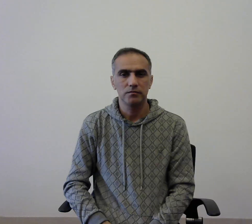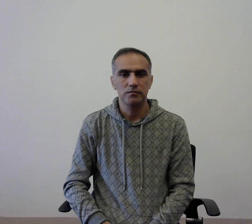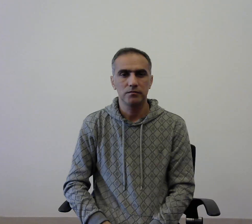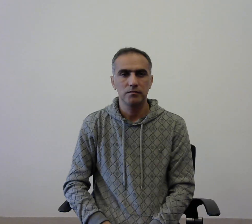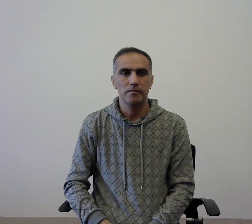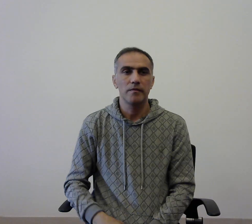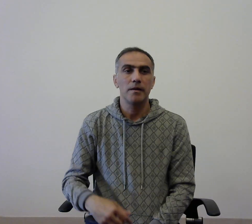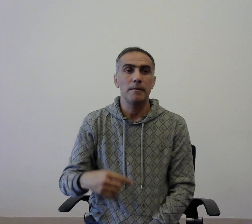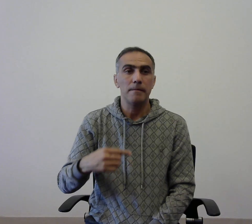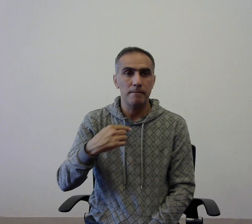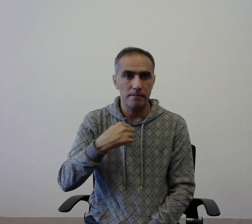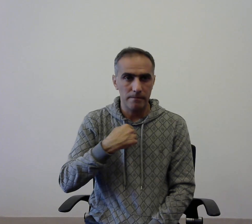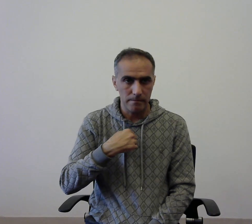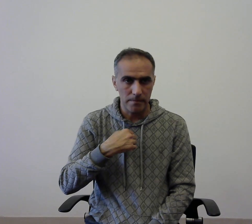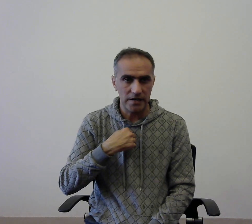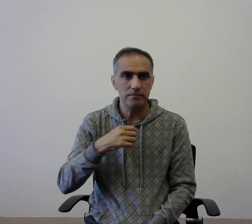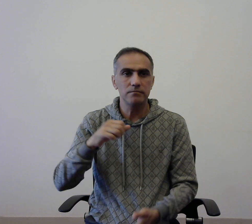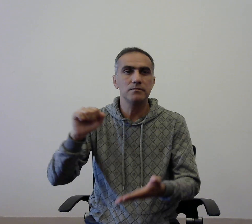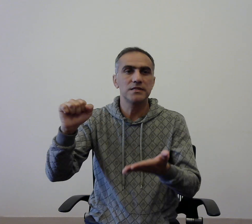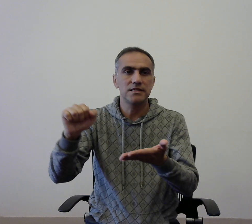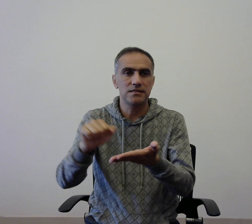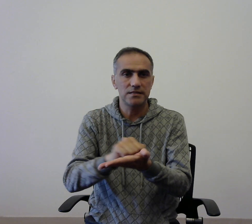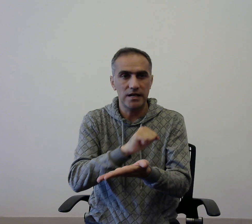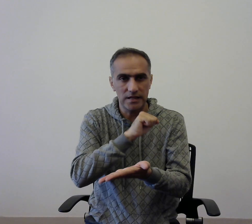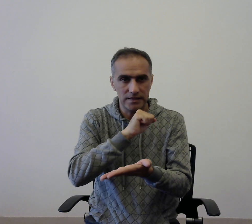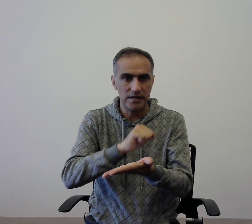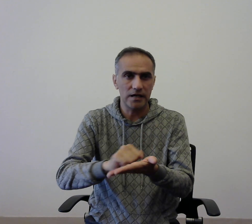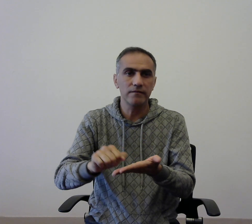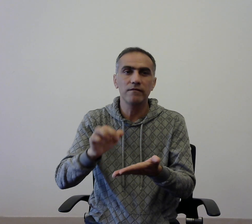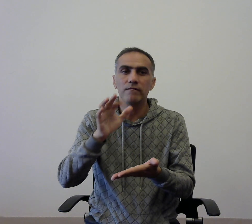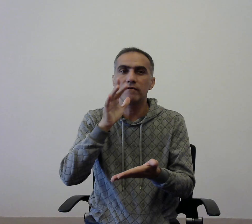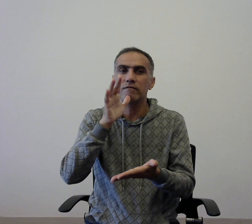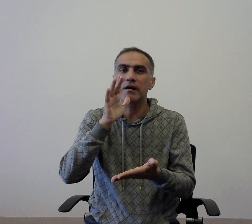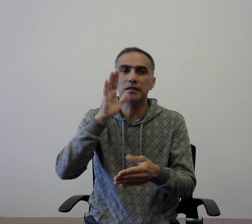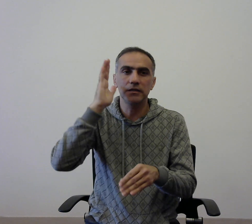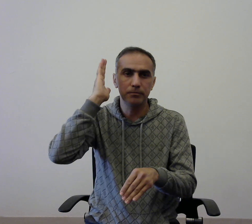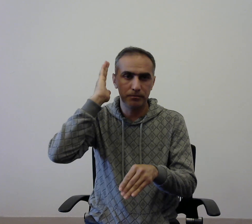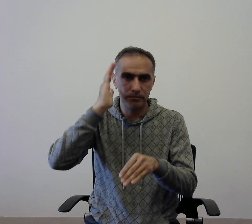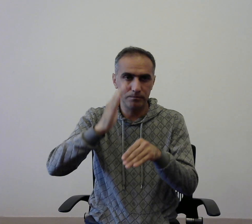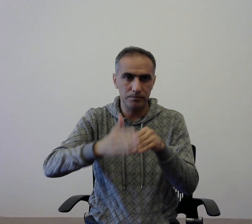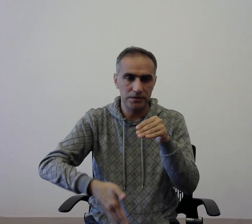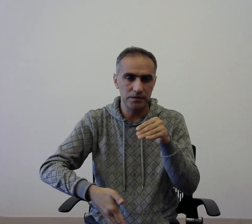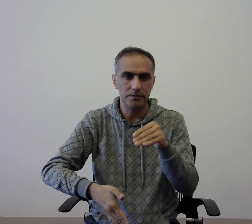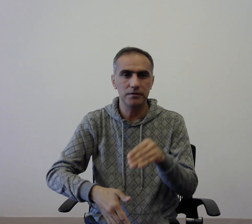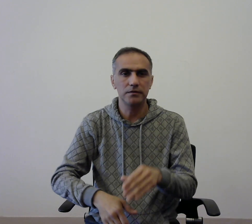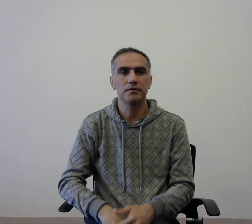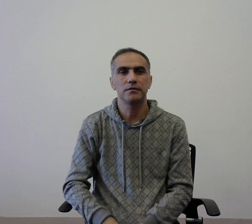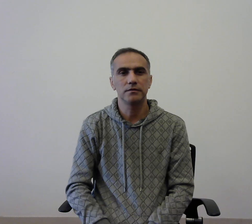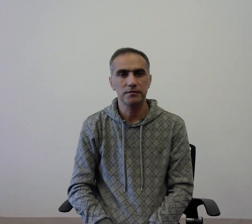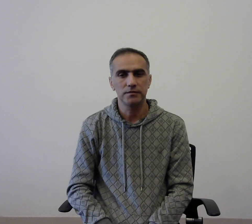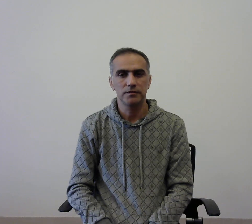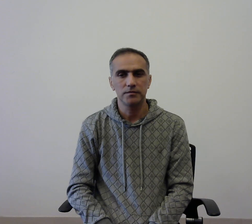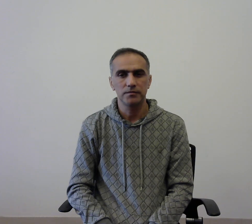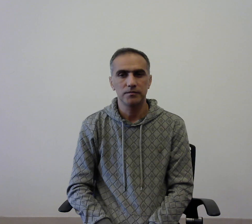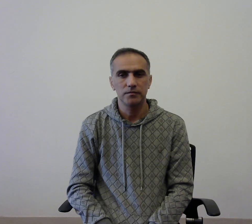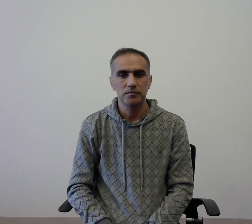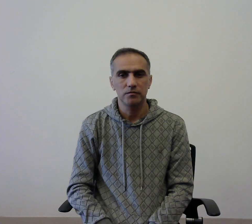Mənim sənədimin vaxtı bitib